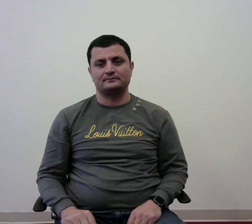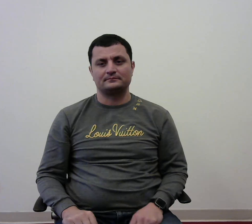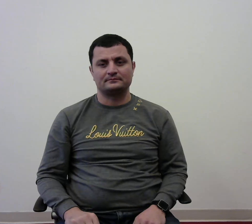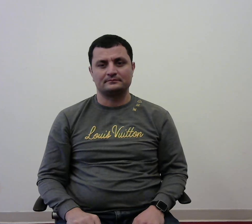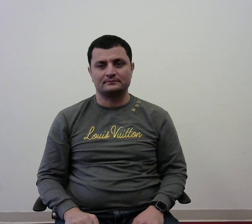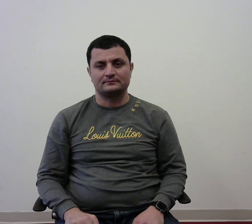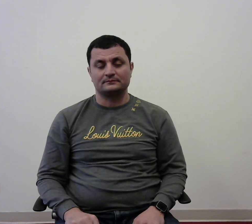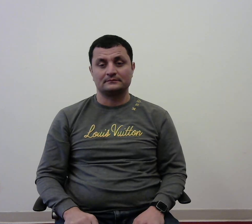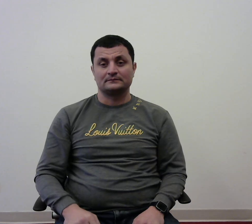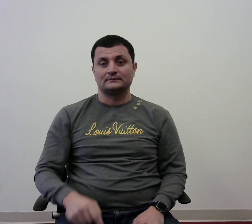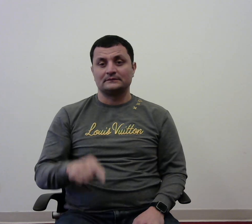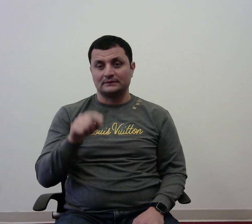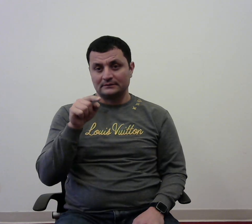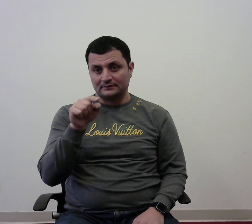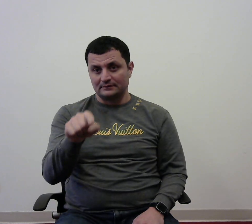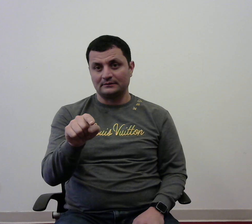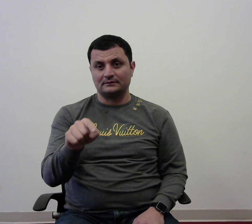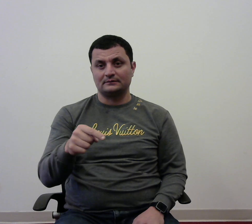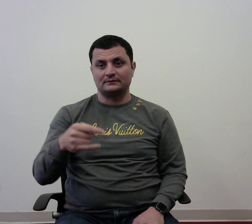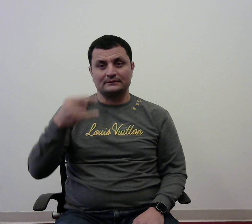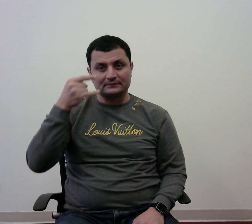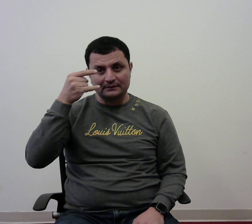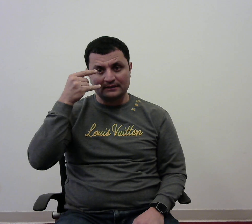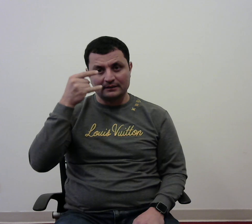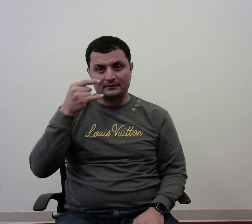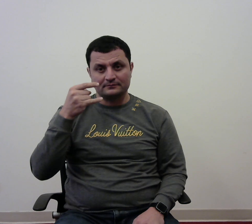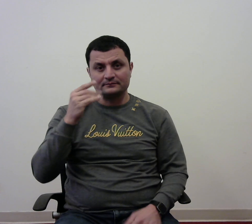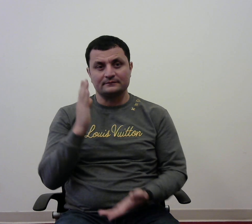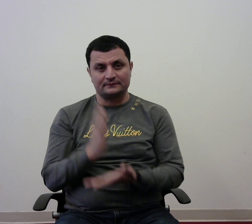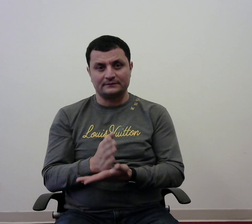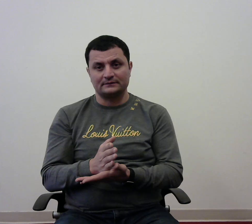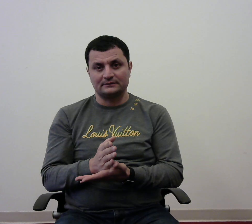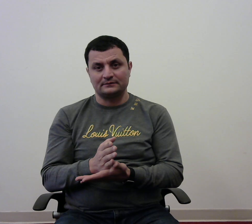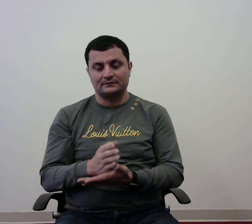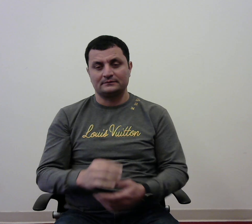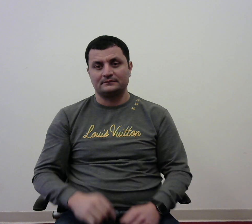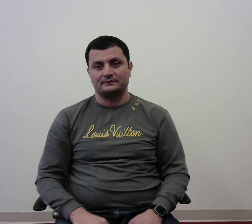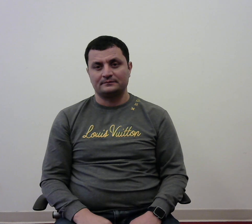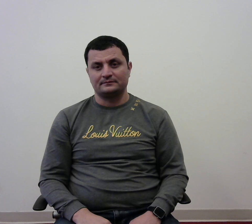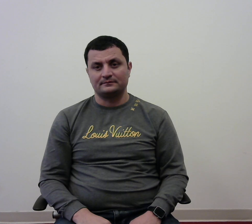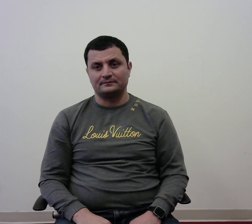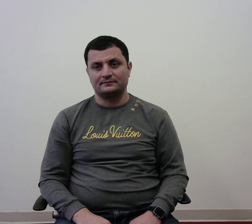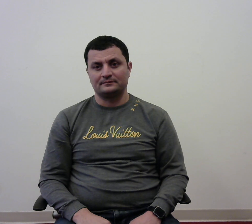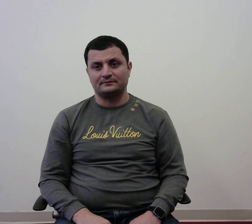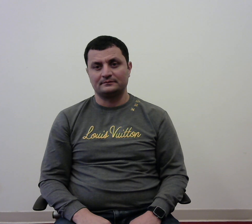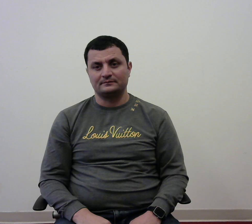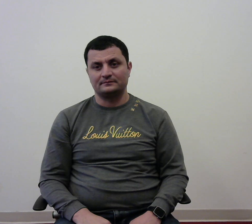Sənin instagramın var?